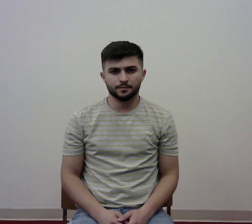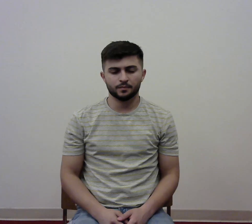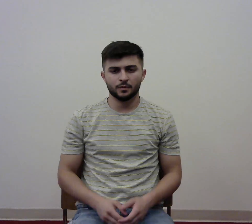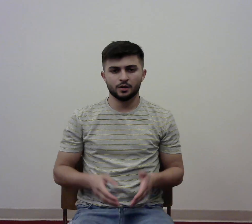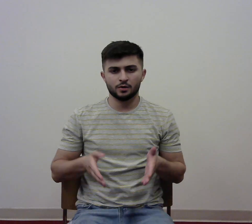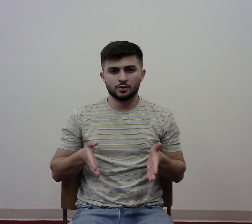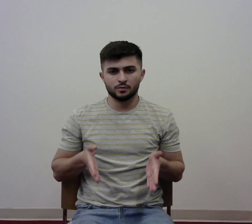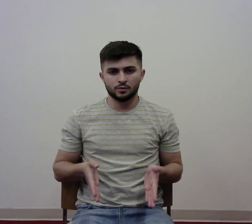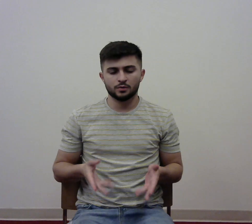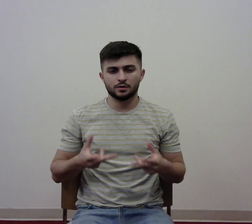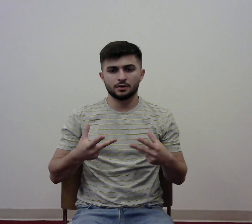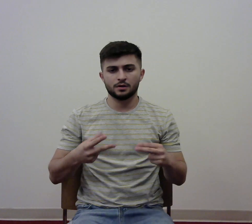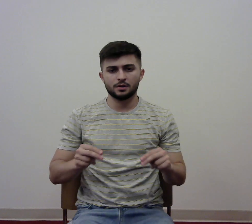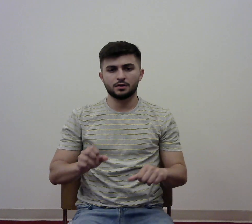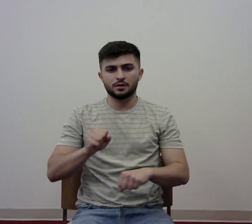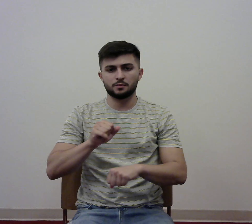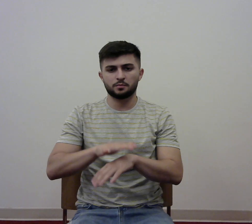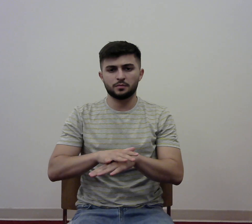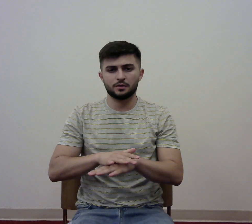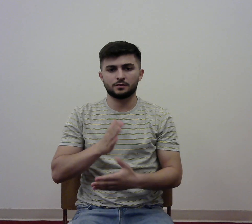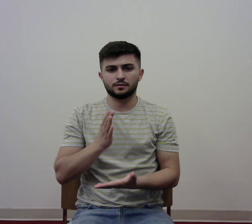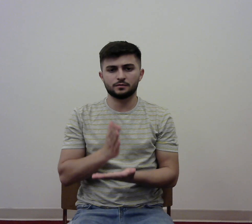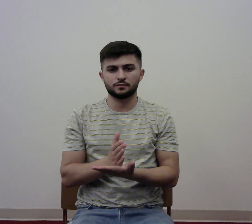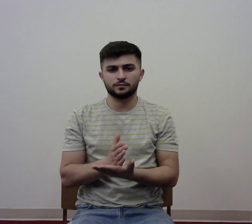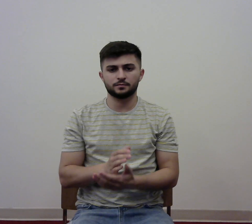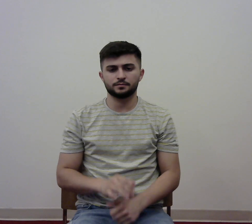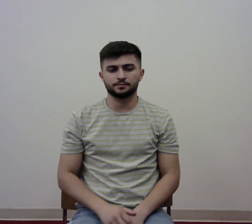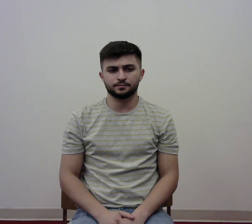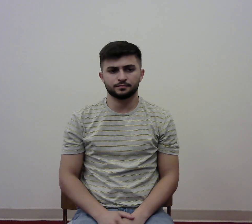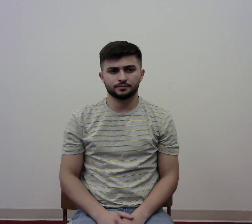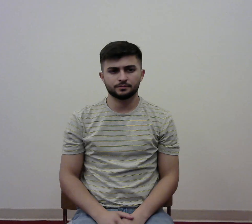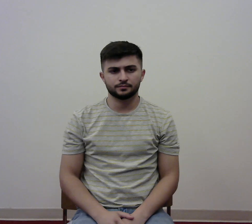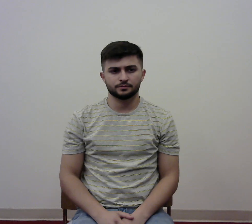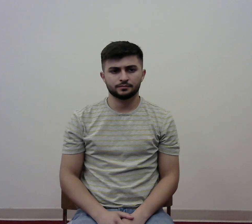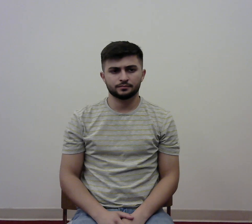Burda harda bank var?